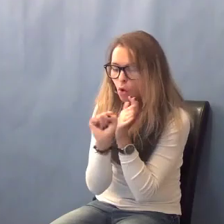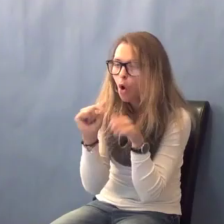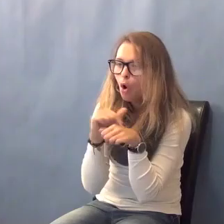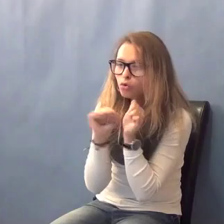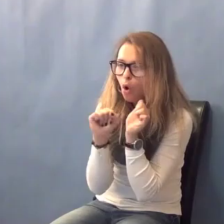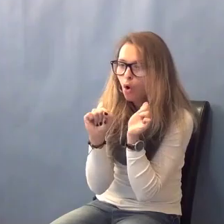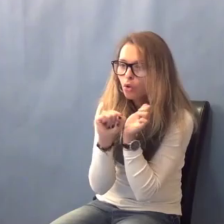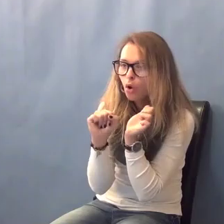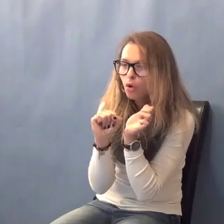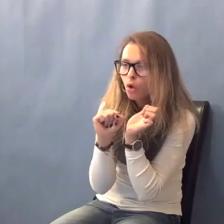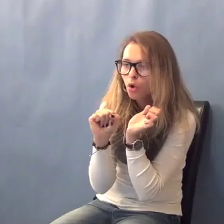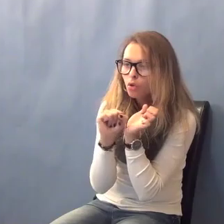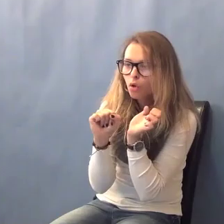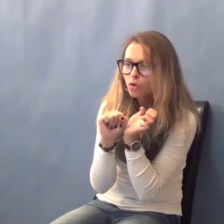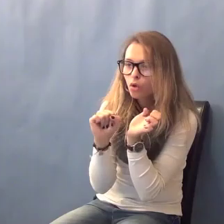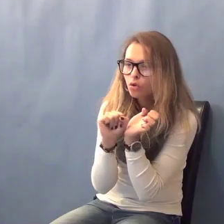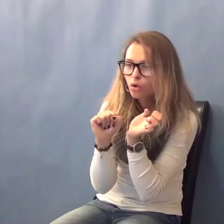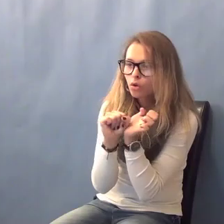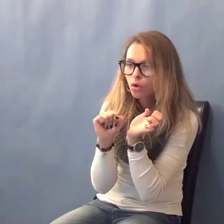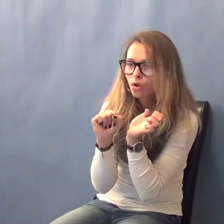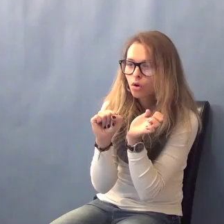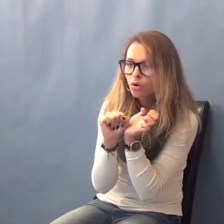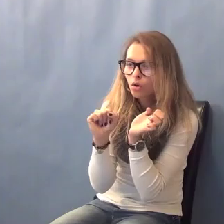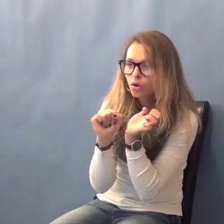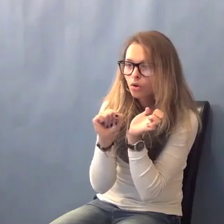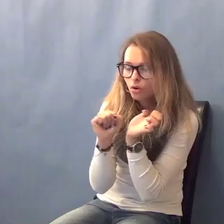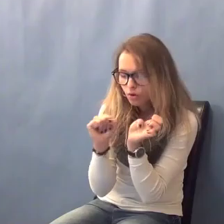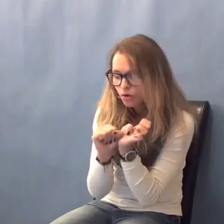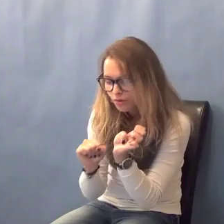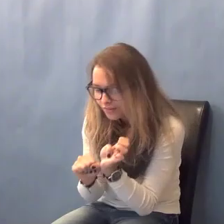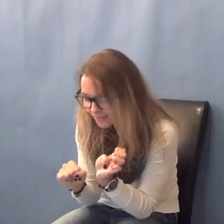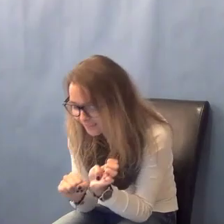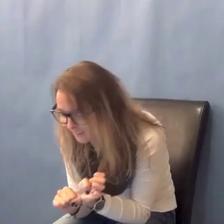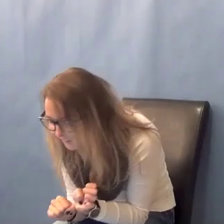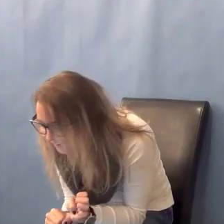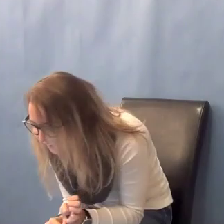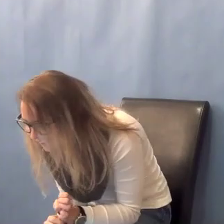Do której godziny?